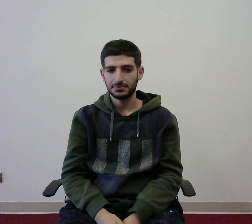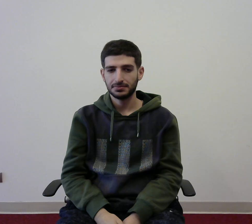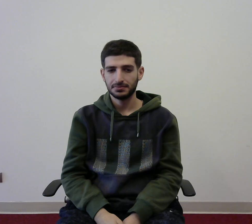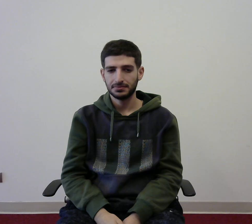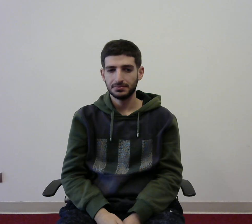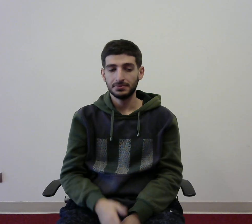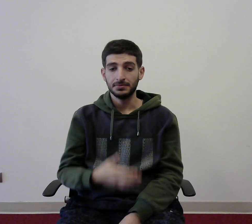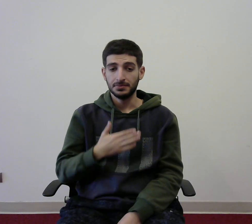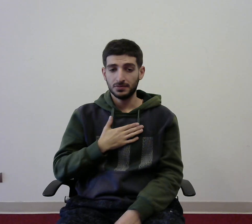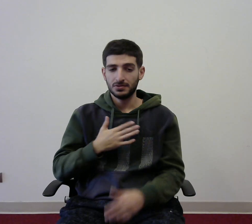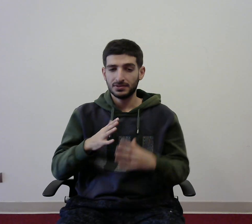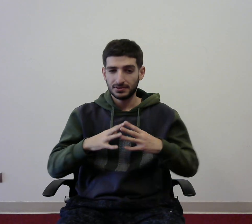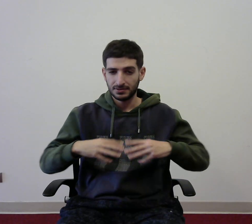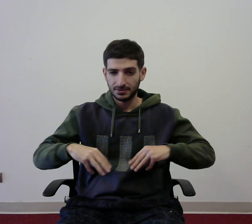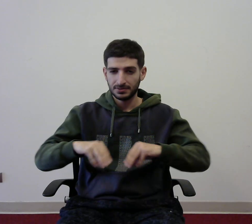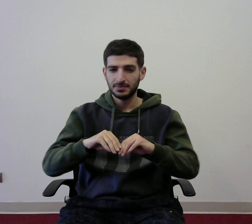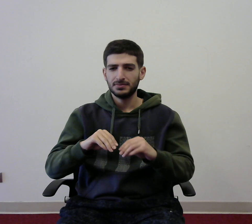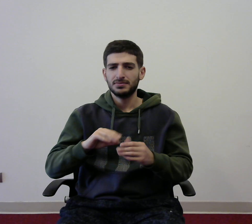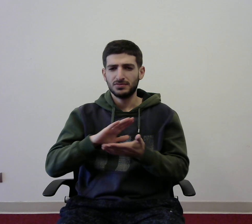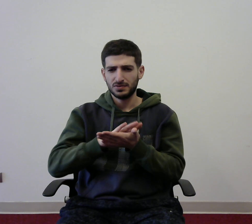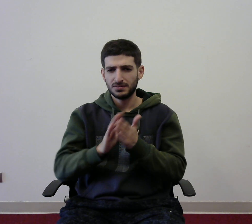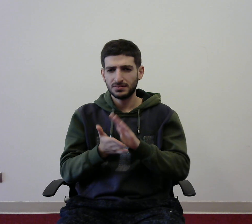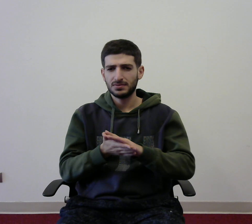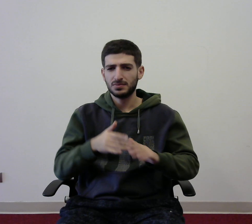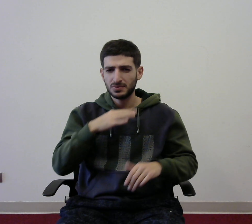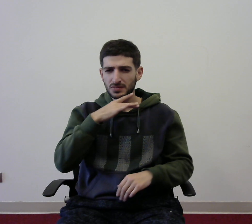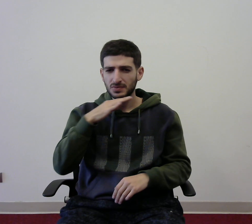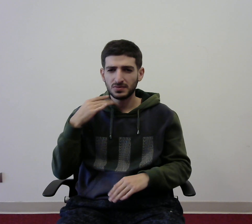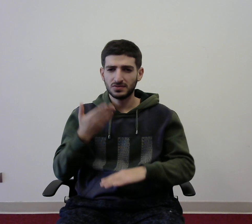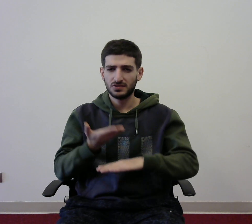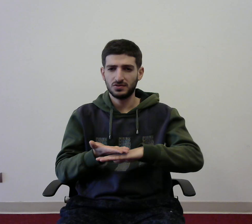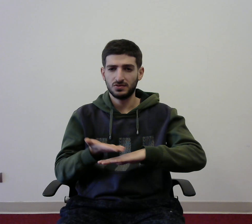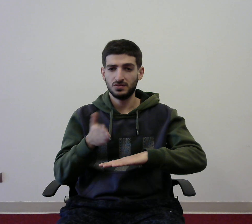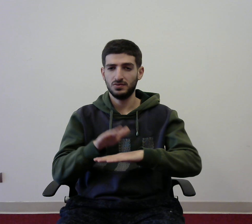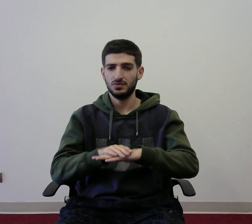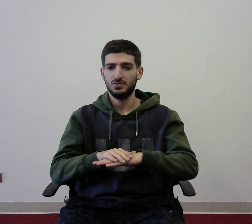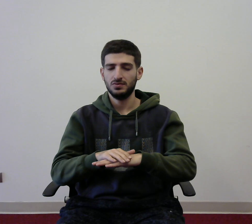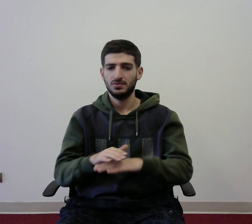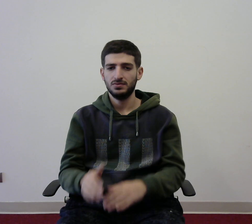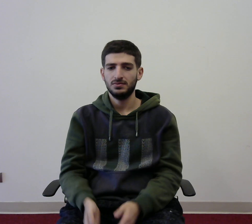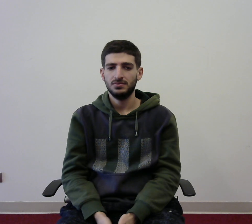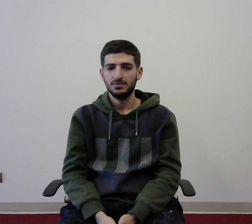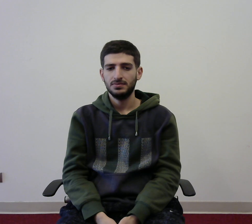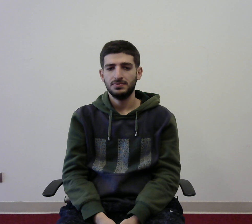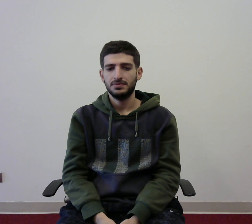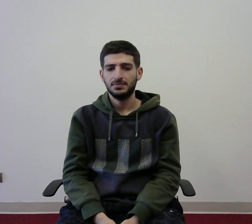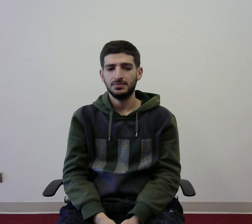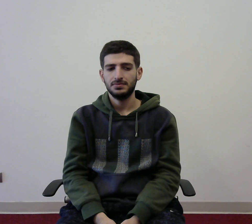Mənim ailəmin vəziyyəti çox ağırdır